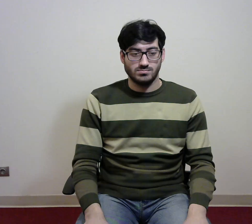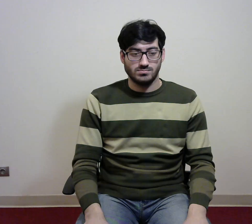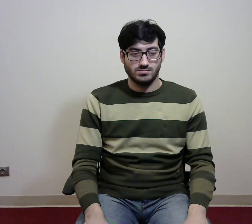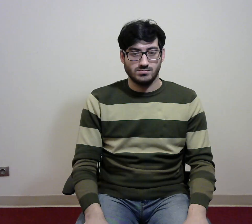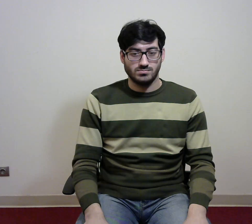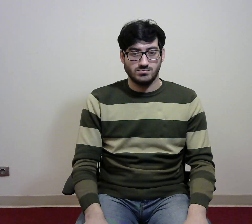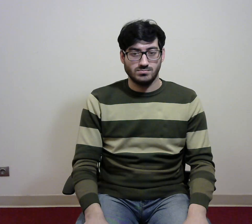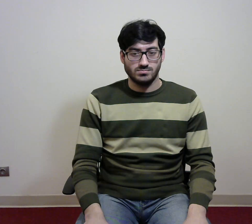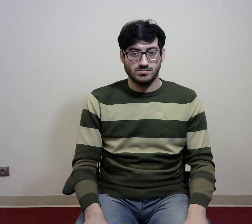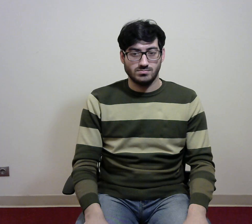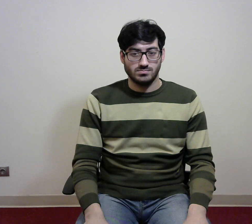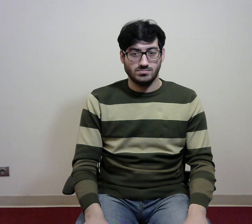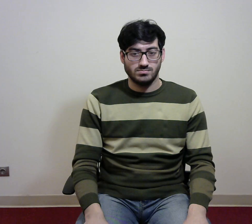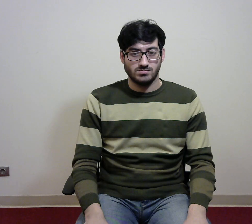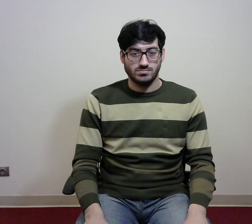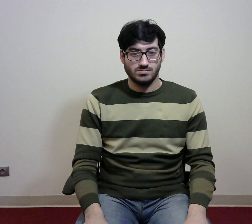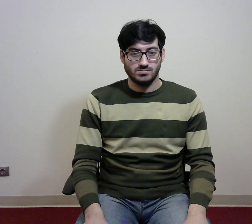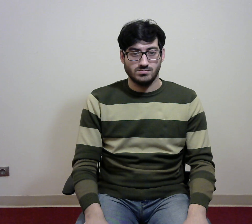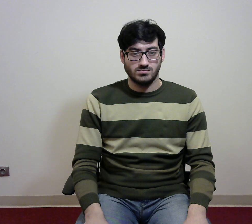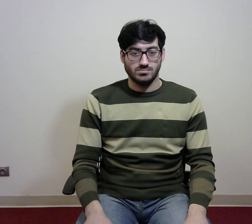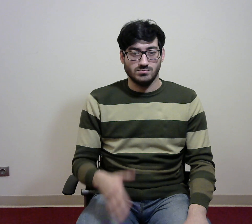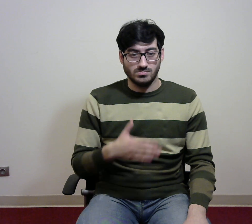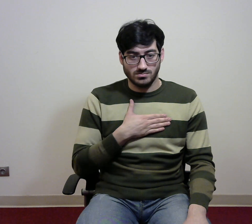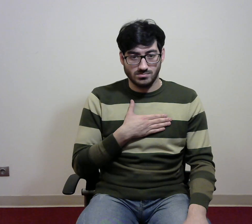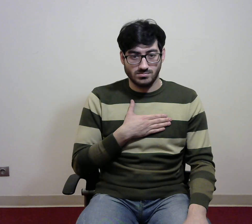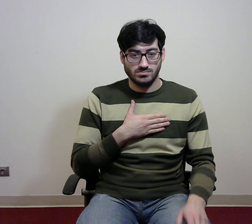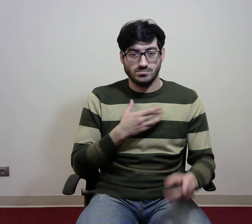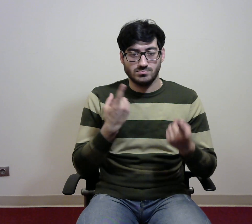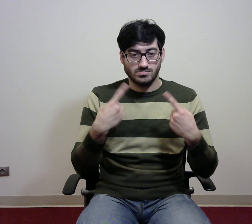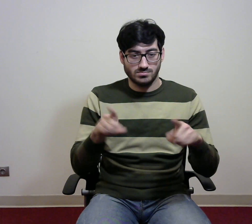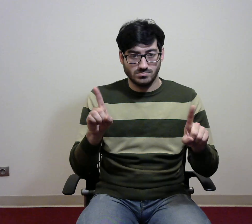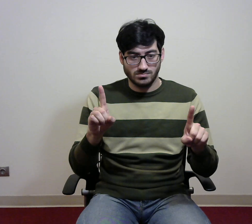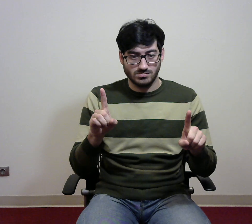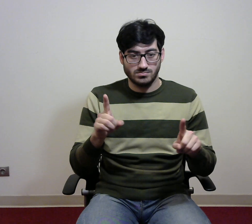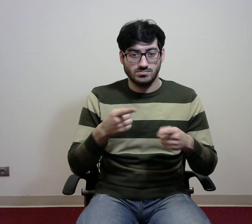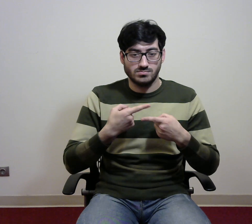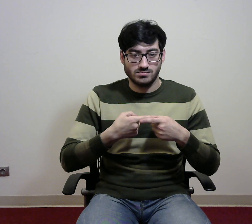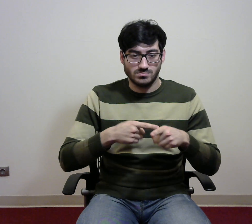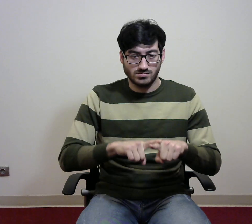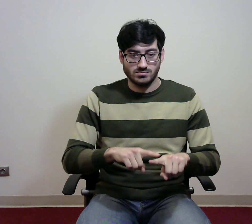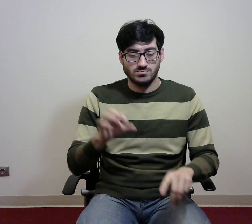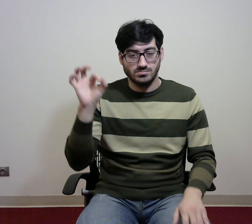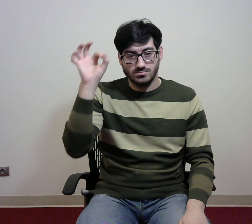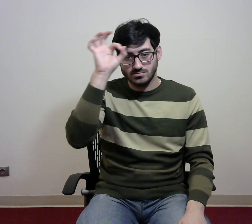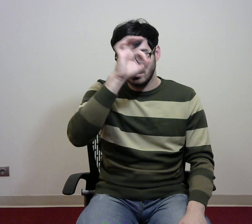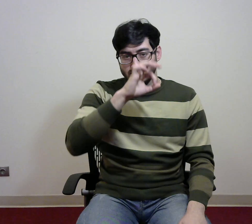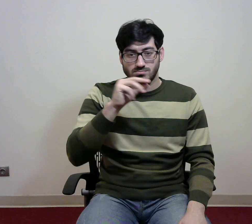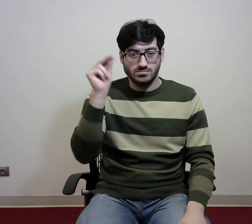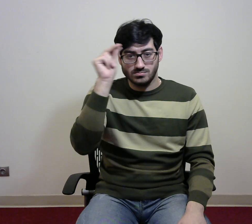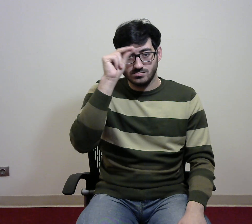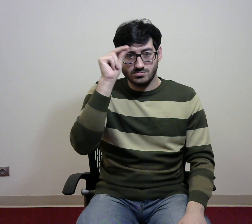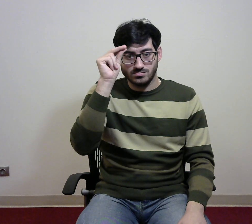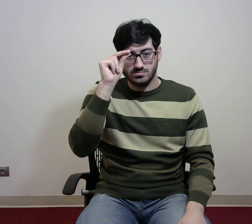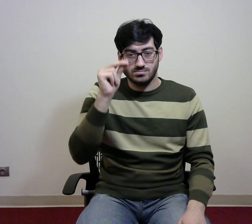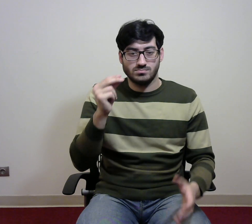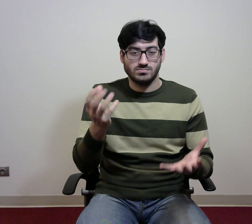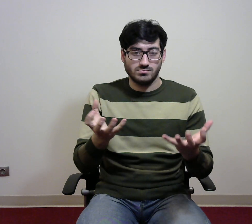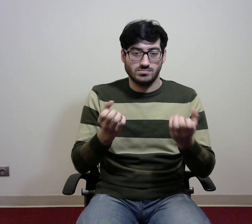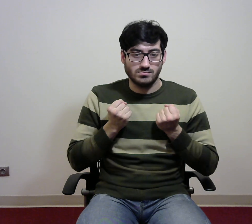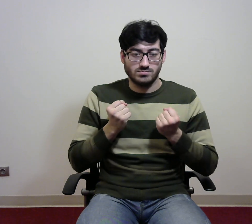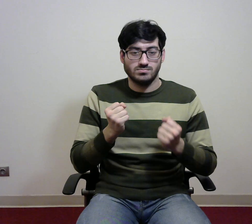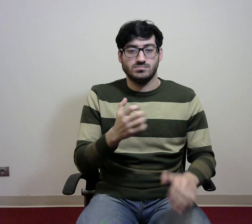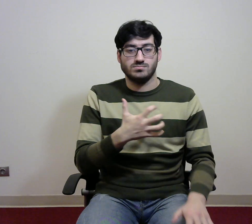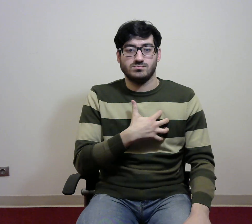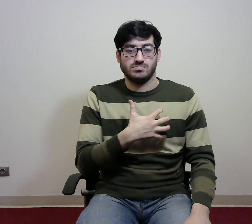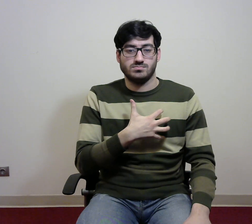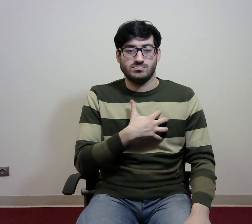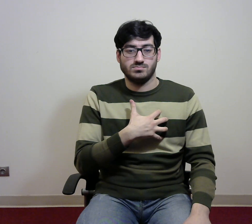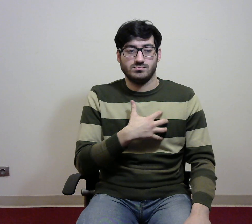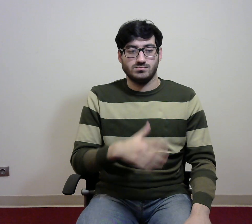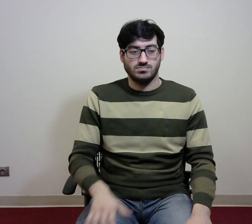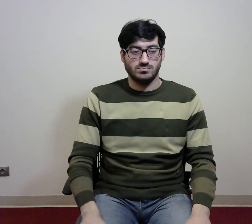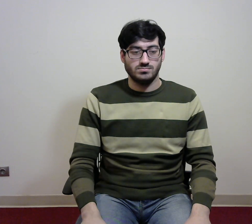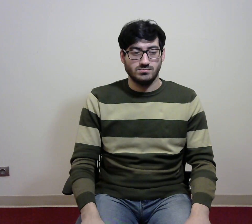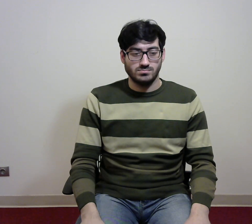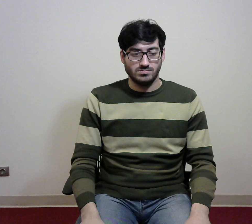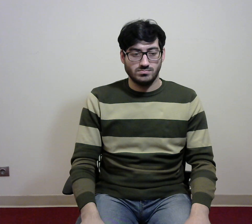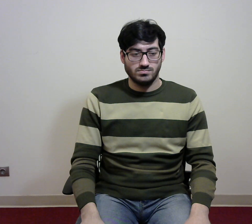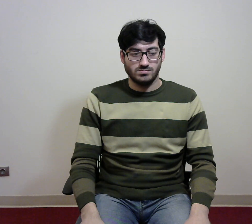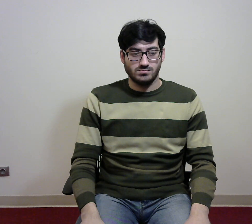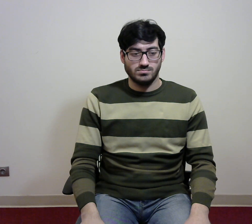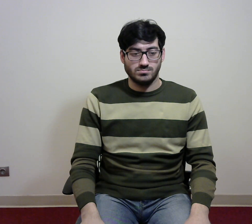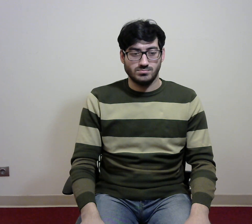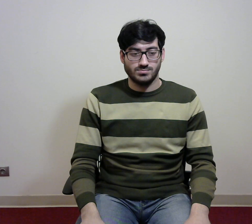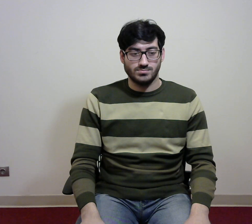Mən fərqli ixtisas üzrə təhsil almaq istəyirəm